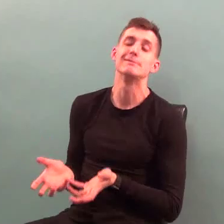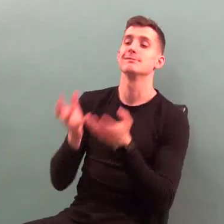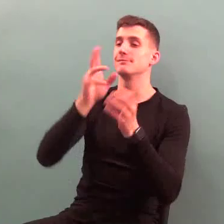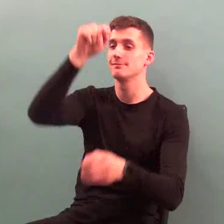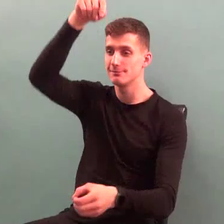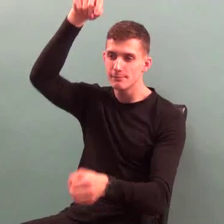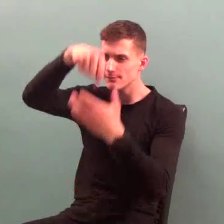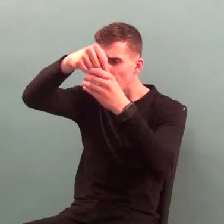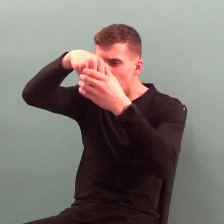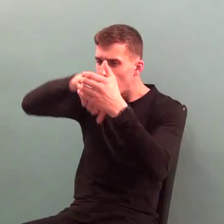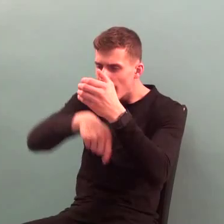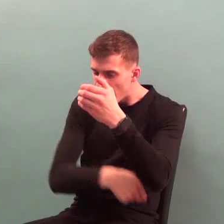Wrzuca ją do rynny i kula spada na dół.